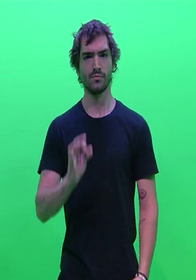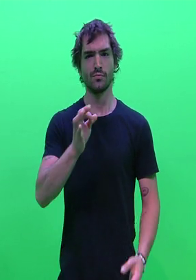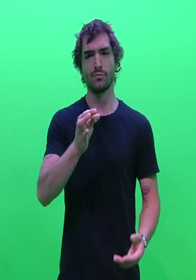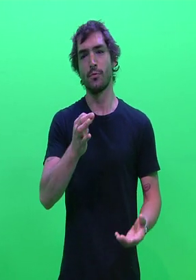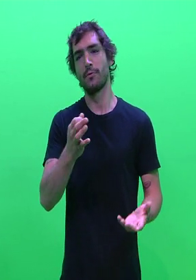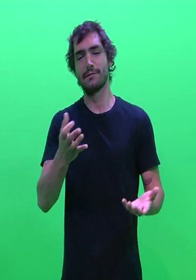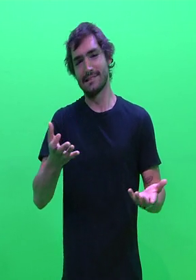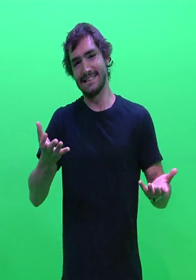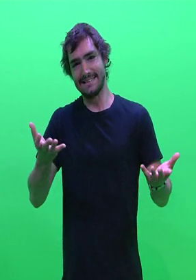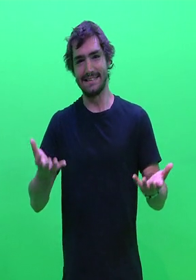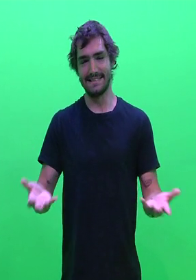Sí. Bé, sí.